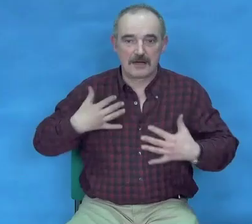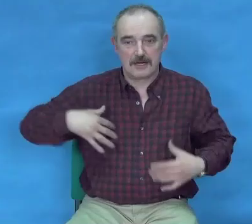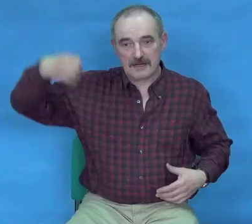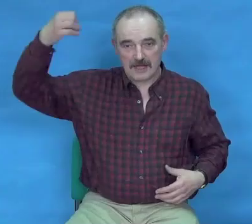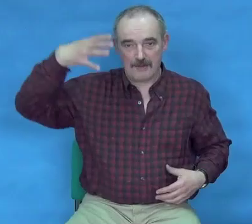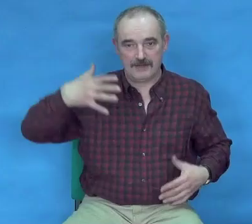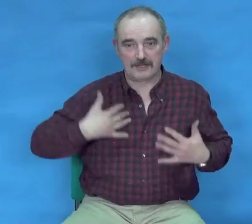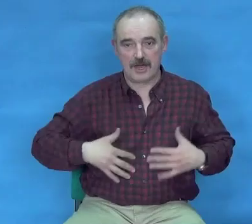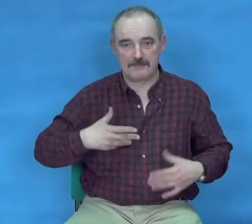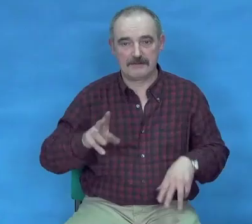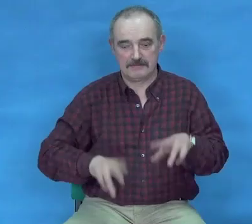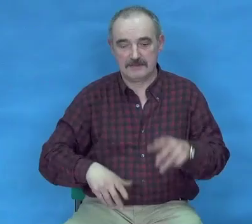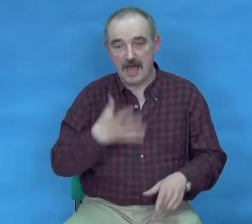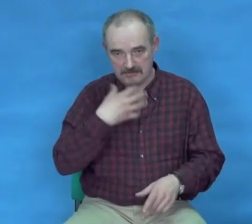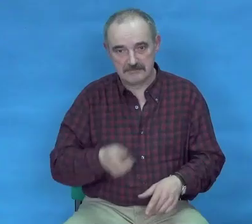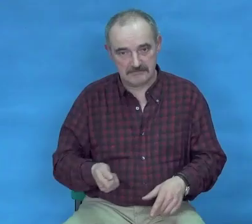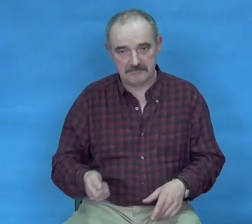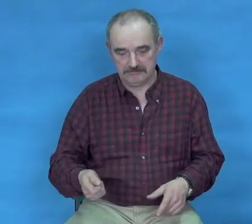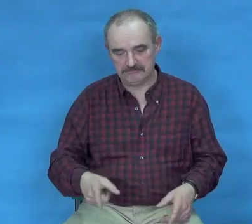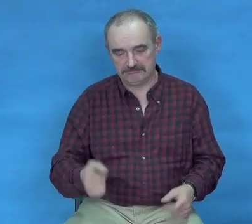Można się było kąpać w tak podgrzanej wodzie.